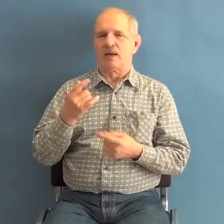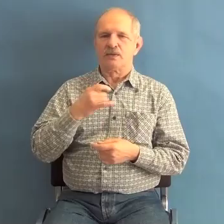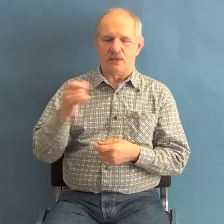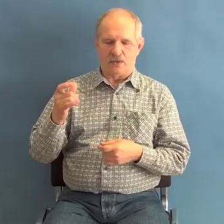Różne...